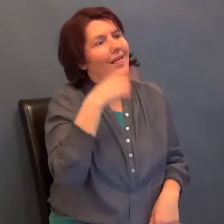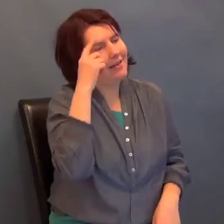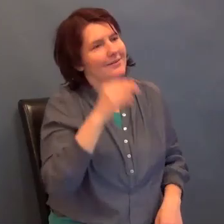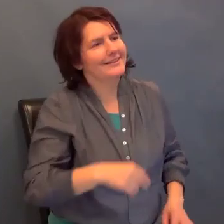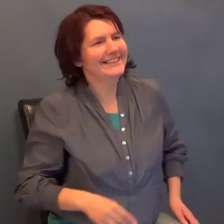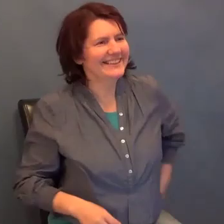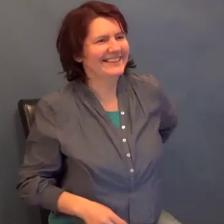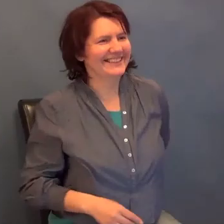Myślałam.